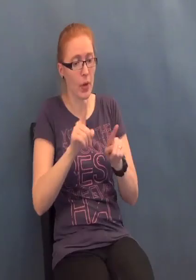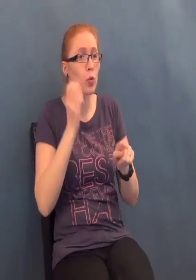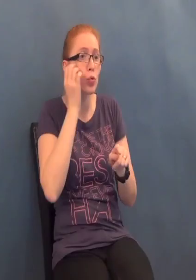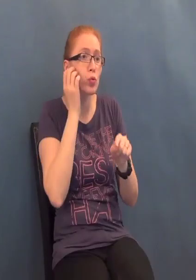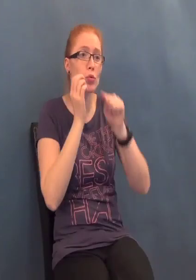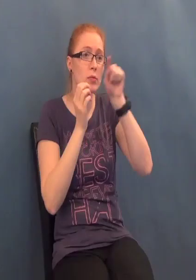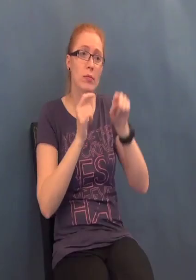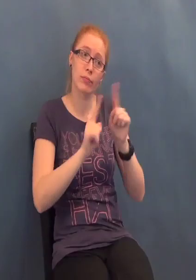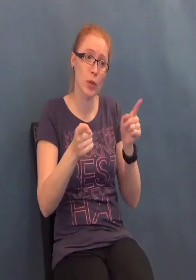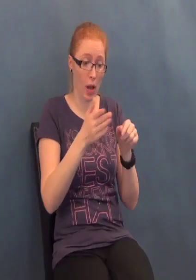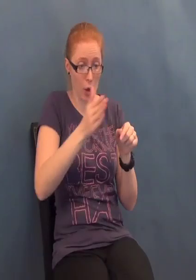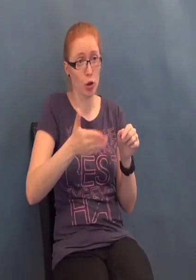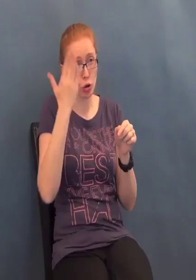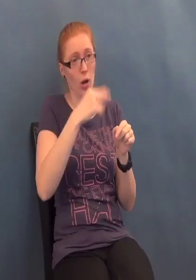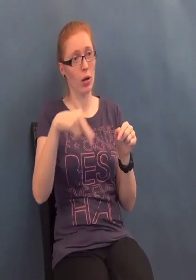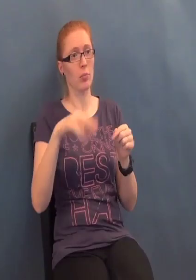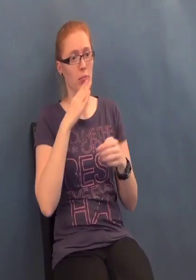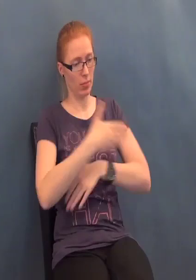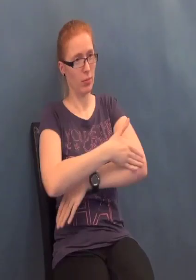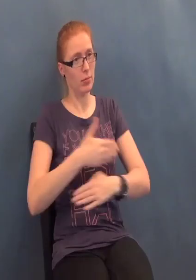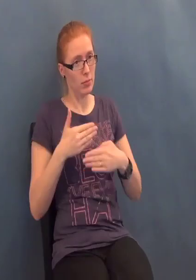Różowy znak oznacza, że nie wolno, a kolor czarny to chyba jest ta granica, gdzie można stać.